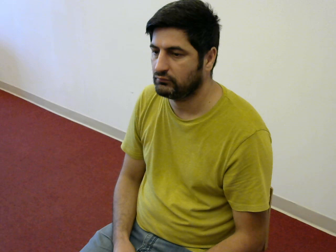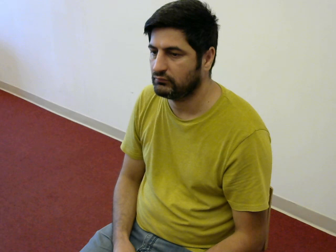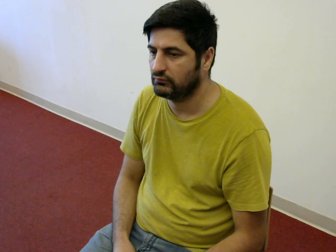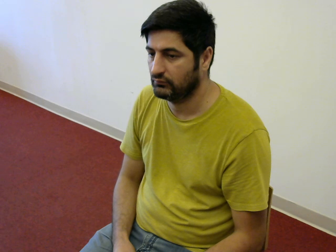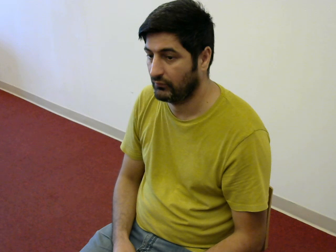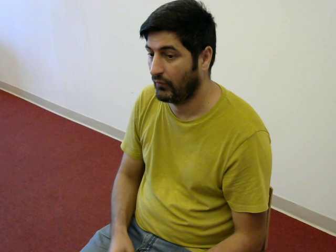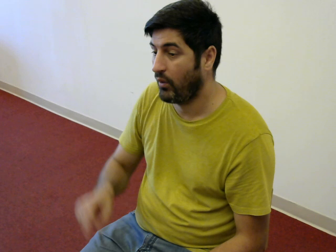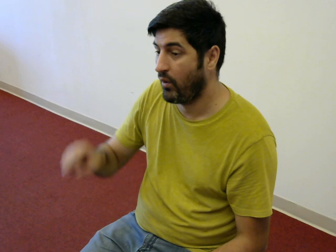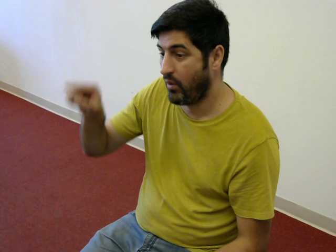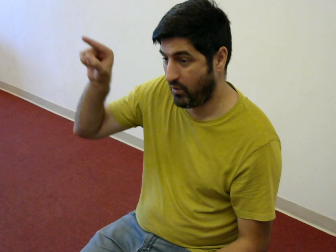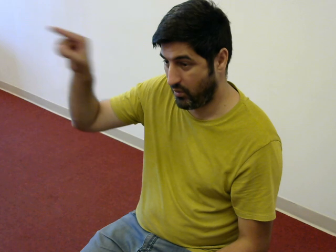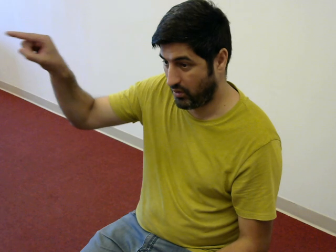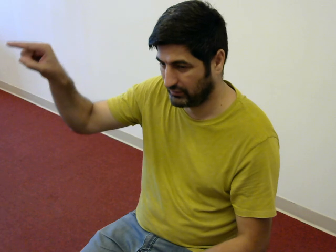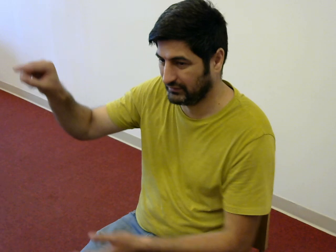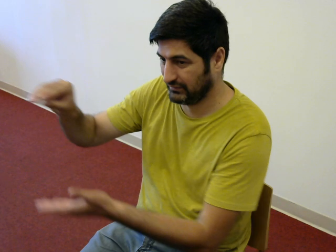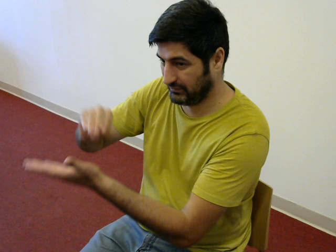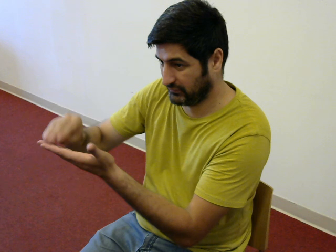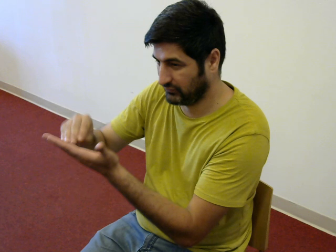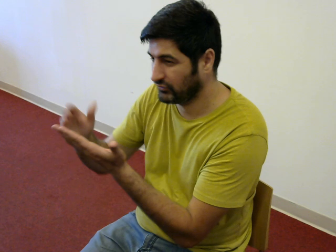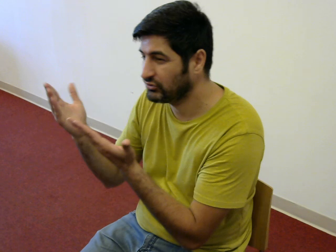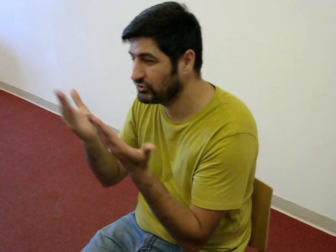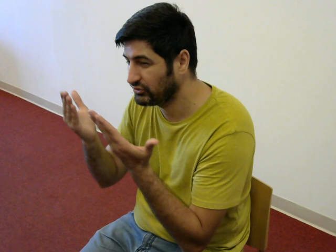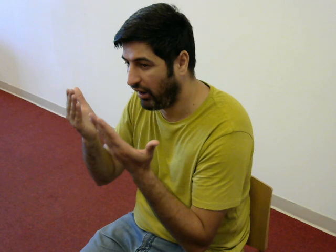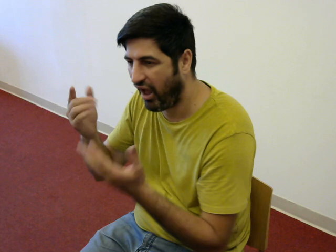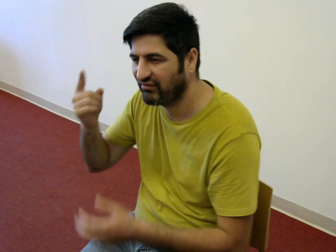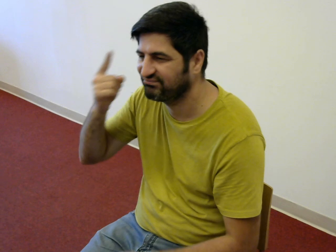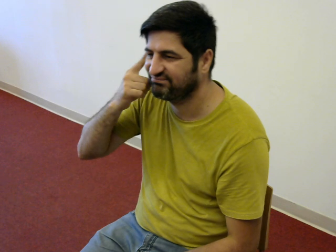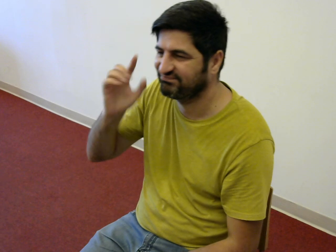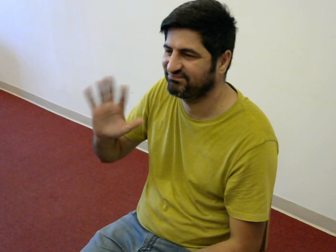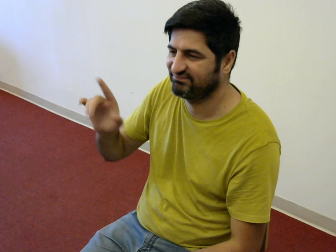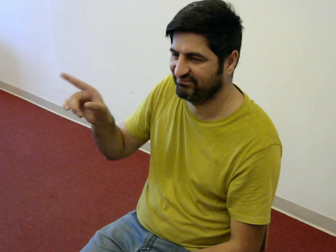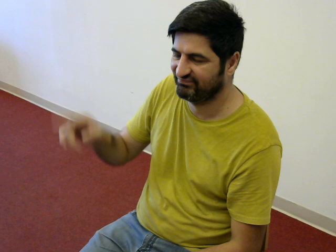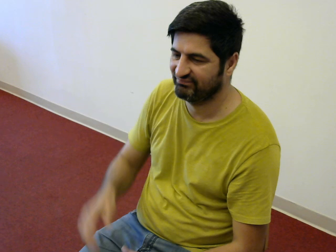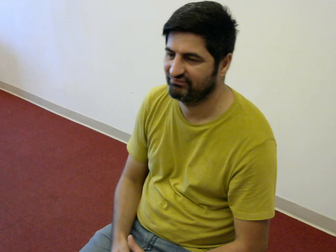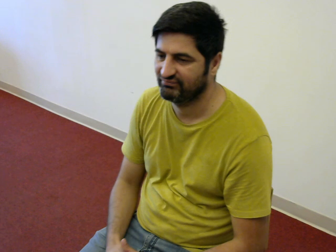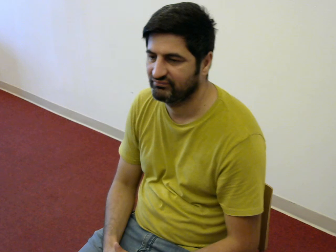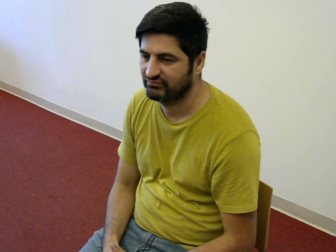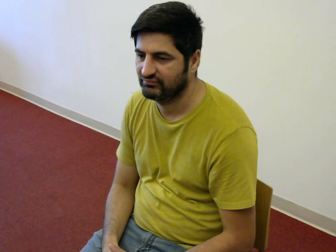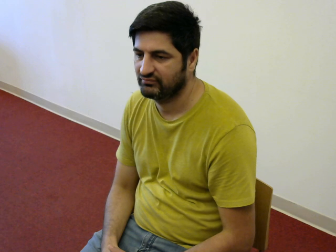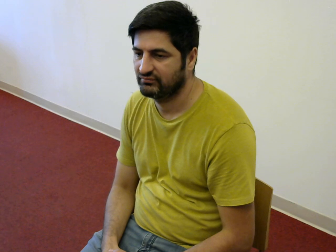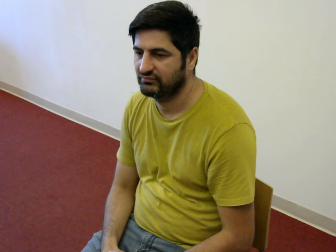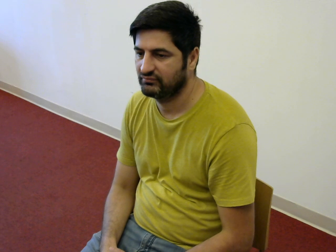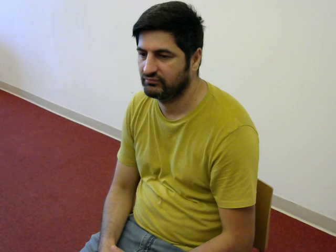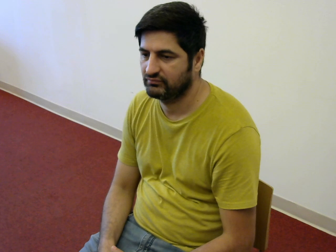O yazıb-oxuya bilmir